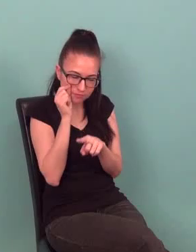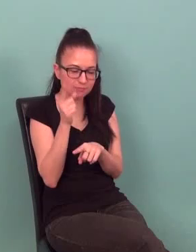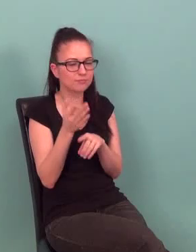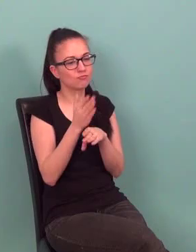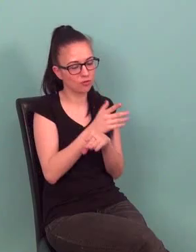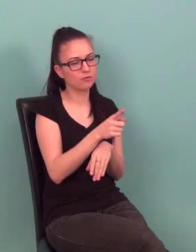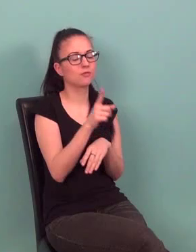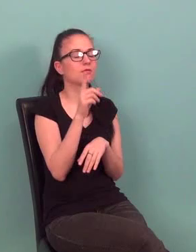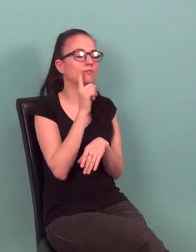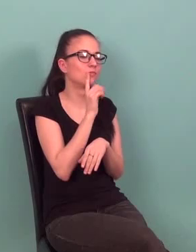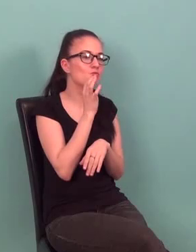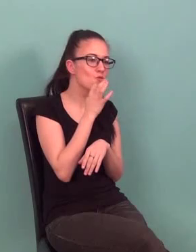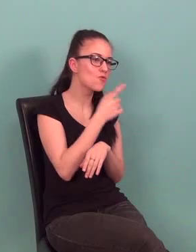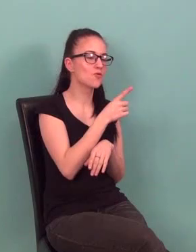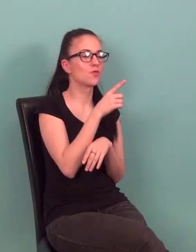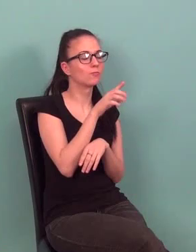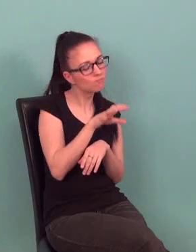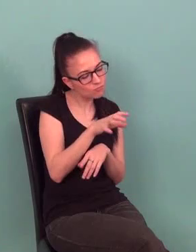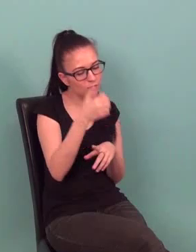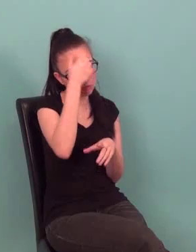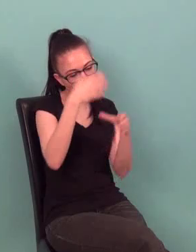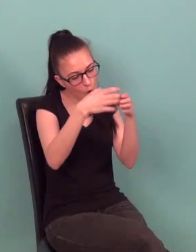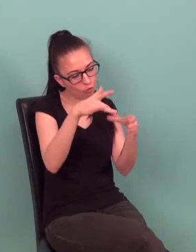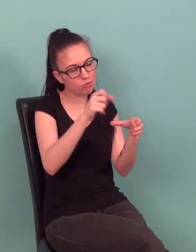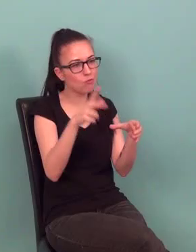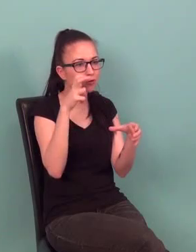Trochę wcześniej młody chłopak przygląda się żabie w słoju.